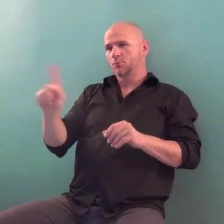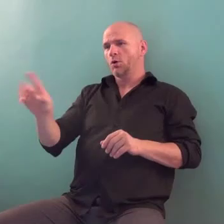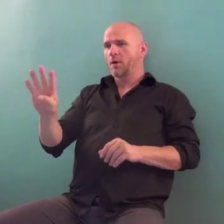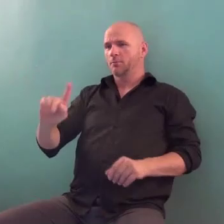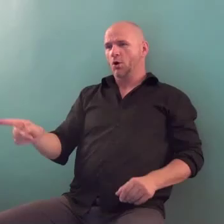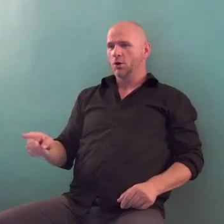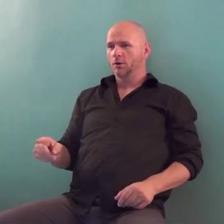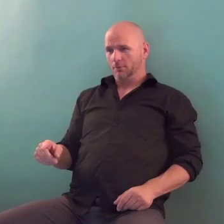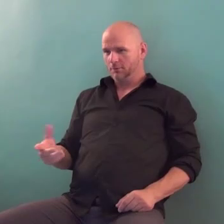Po czwartej.